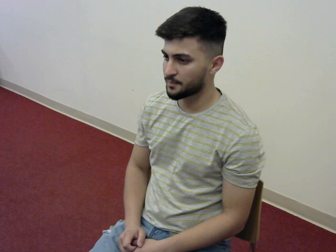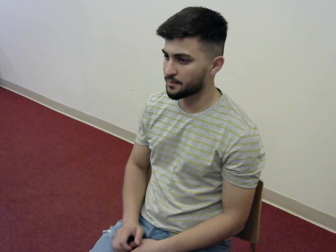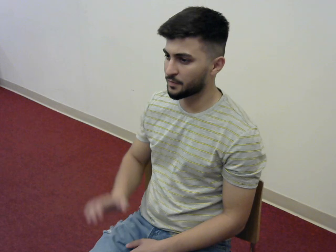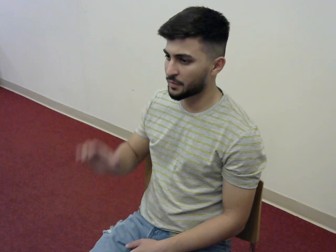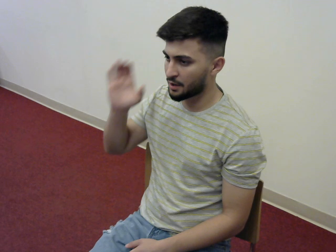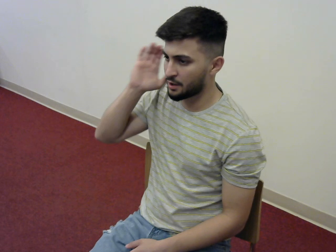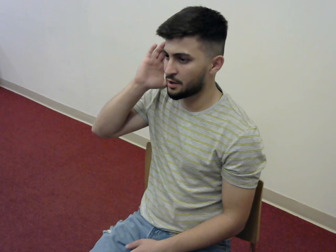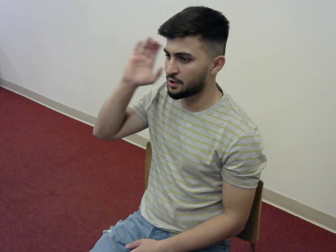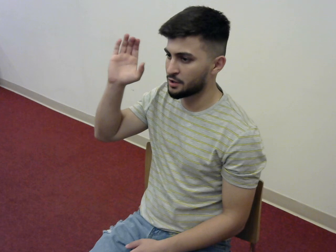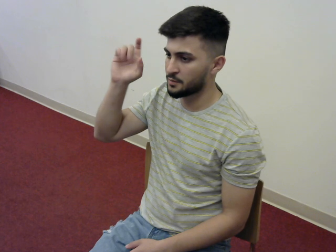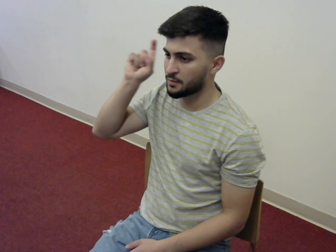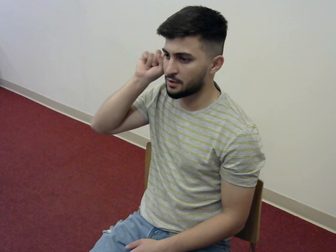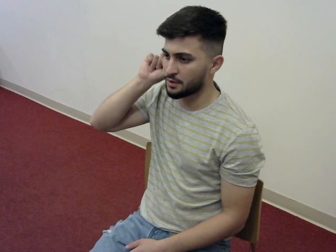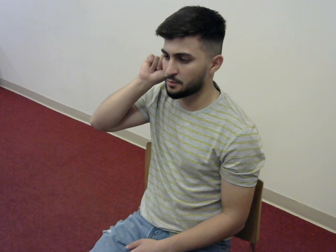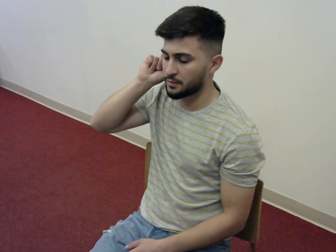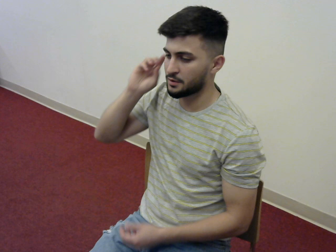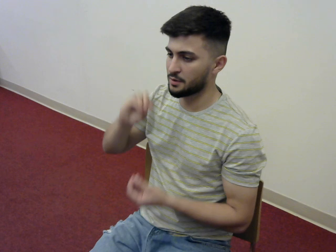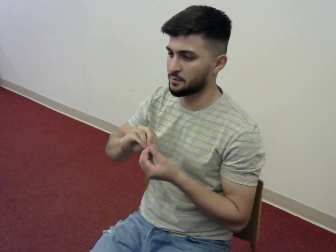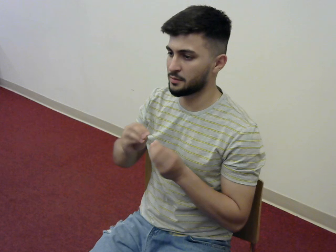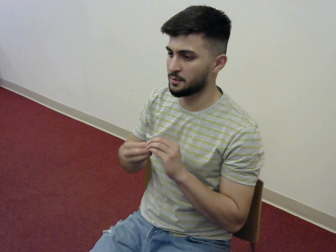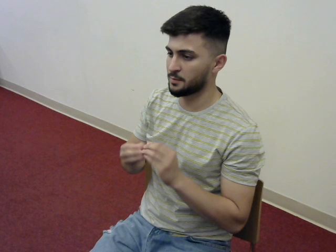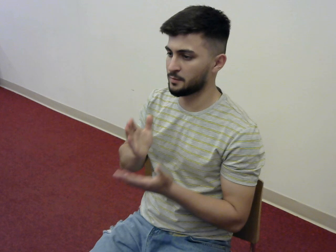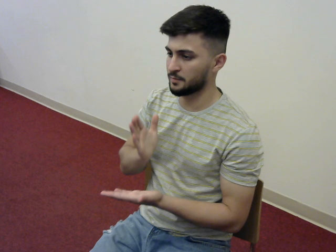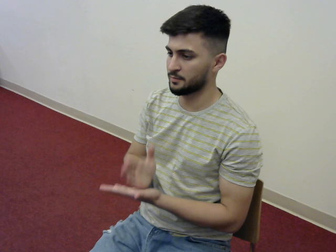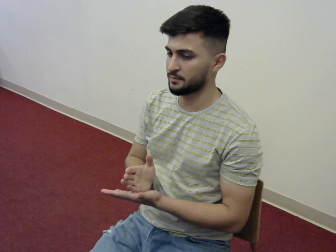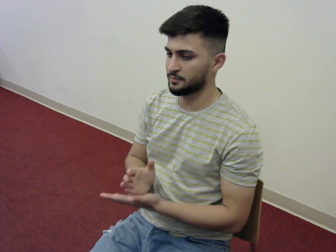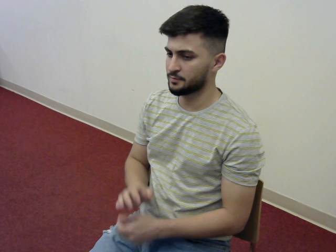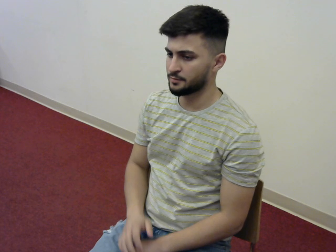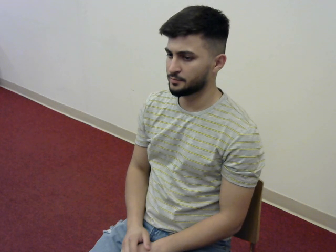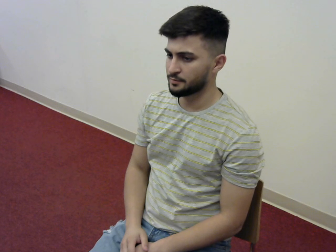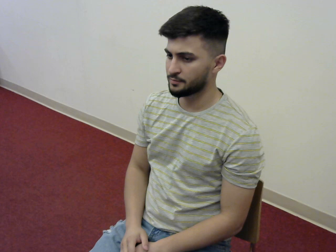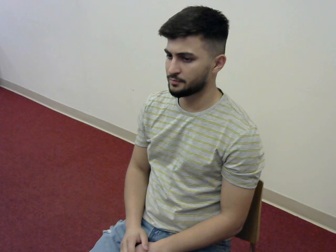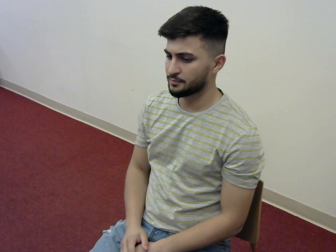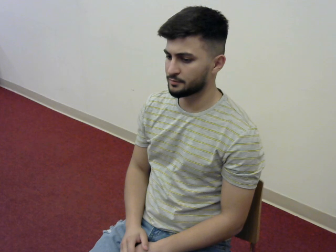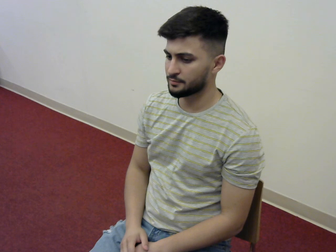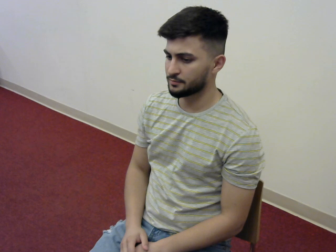Eşitmə aparatımın nasazlığı var